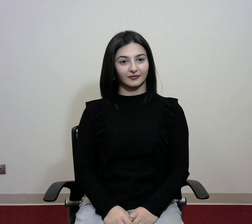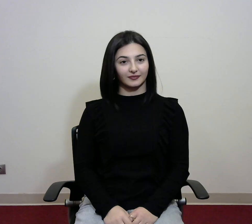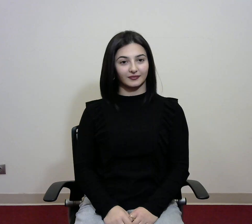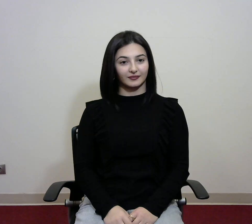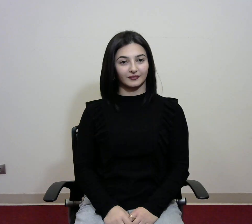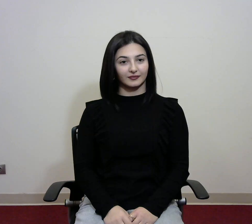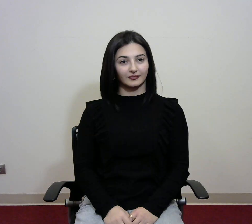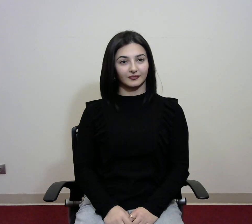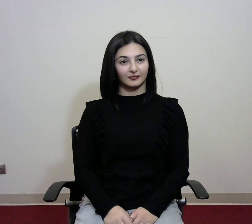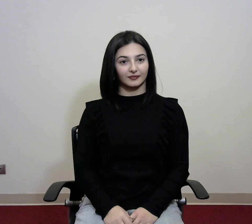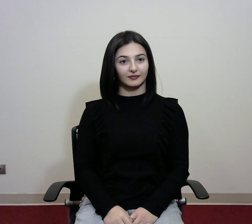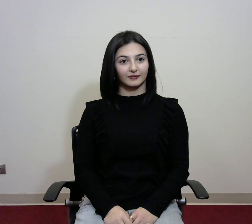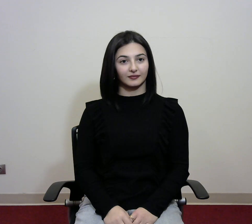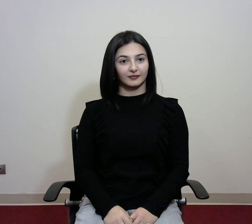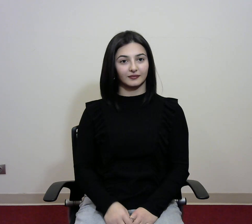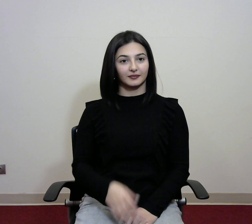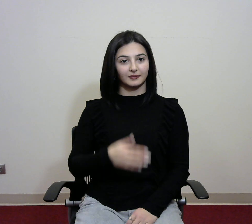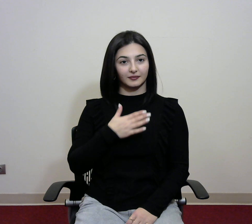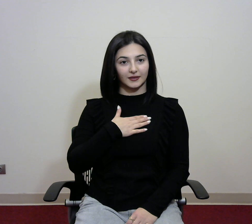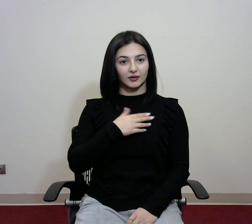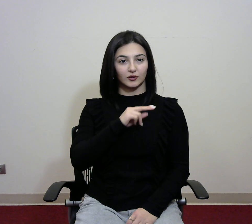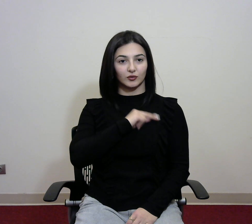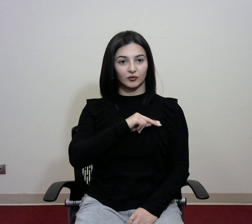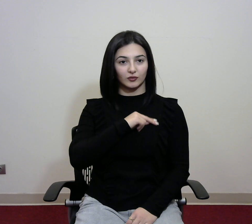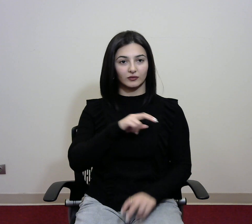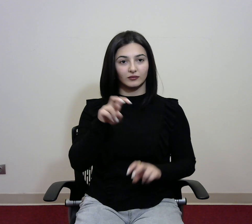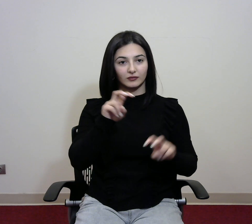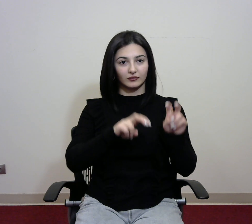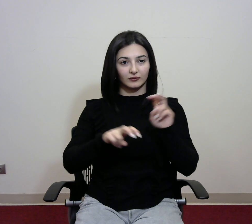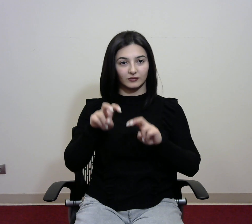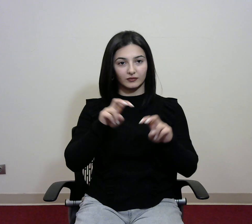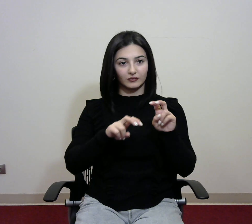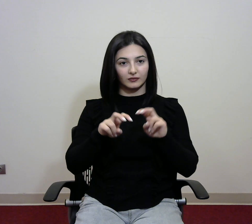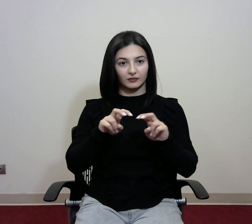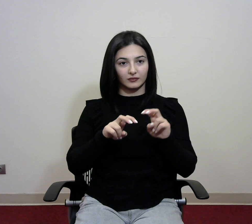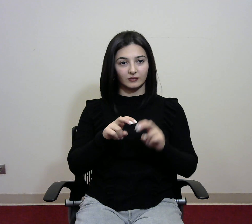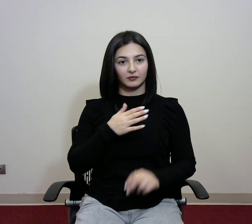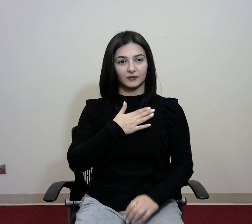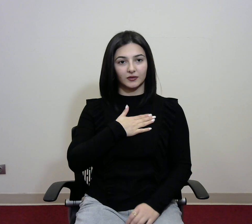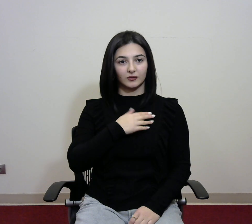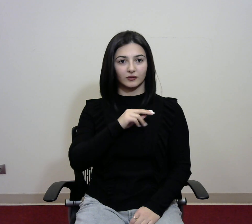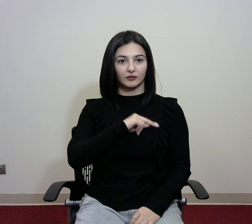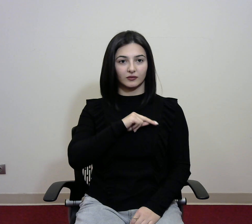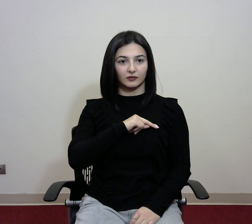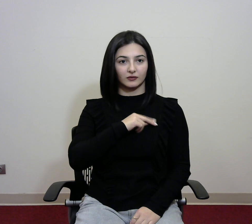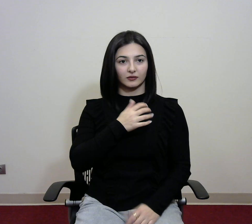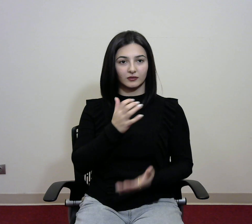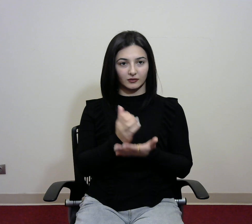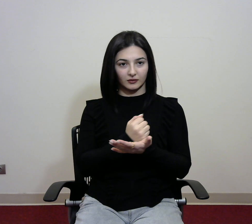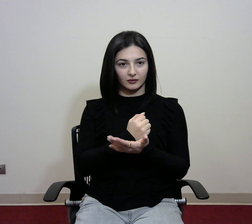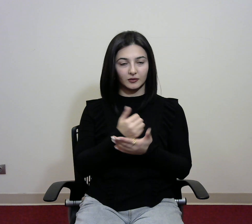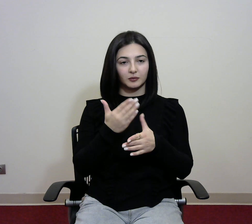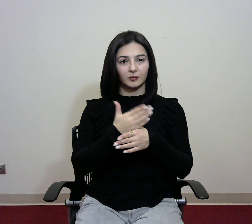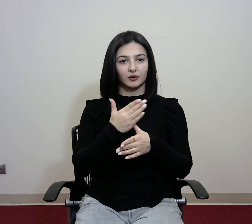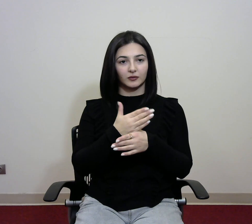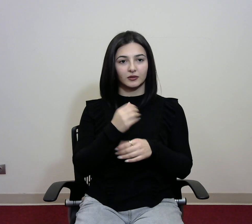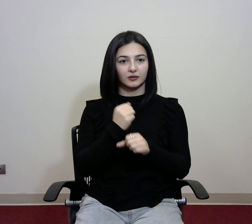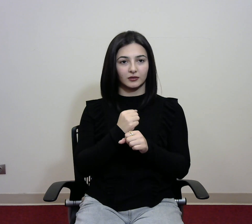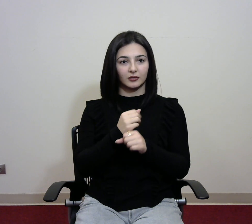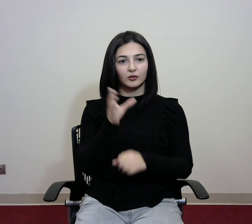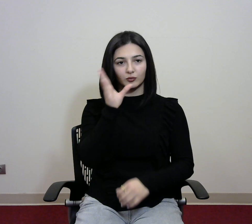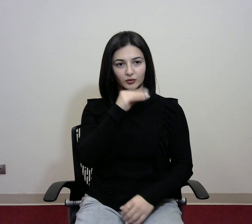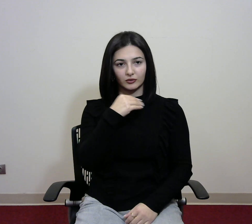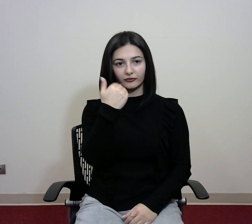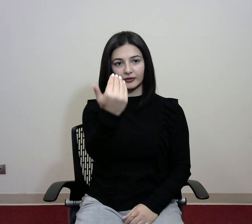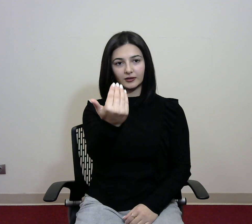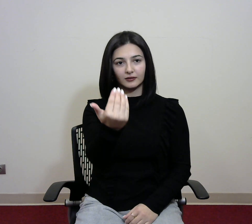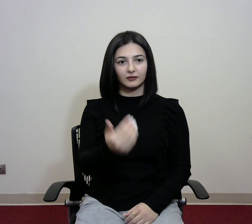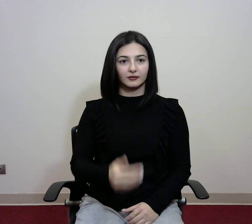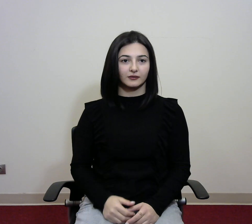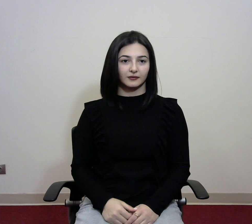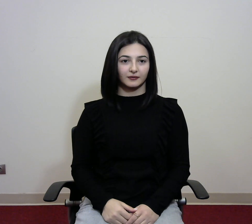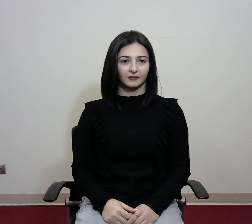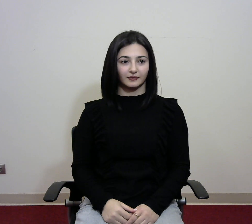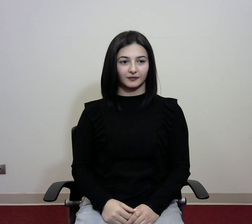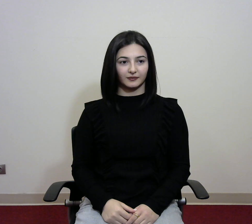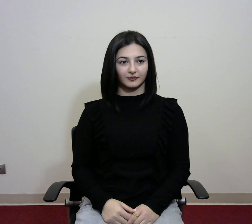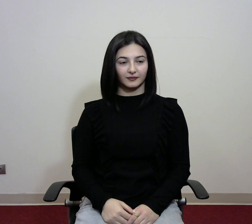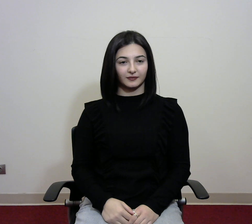Mən iş axtarıram, mənə iş tapmaqda kömək edə bilərsinizmi?